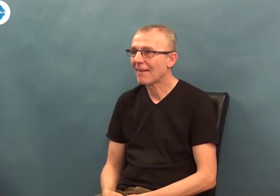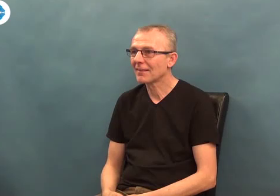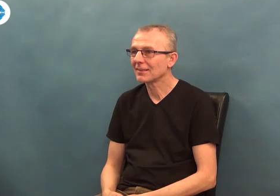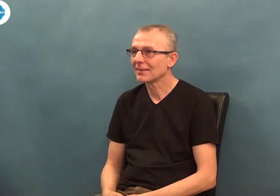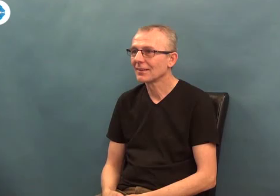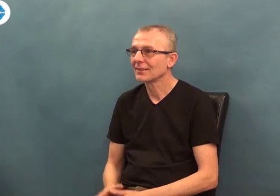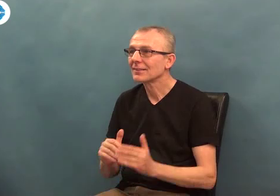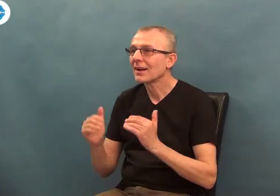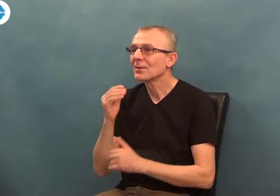Nad morze.